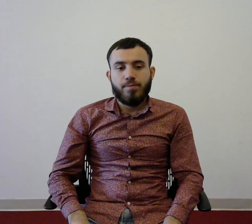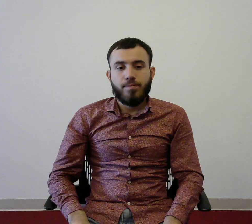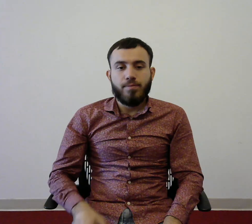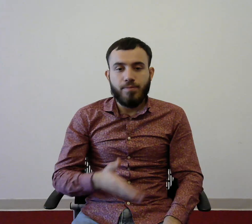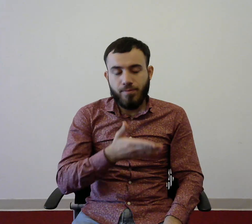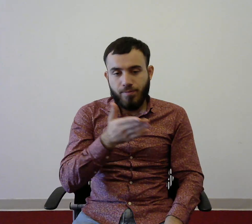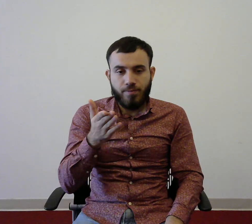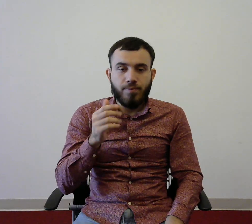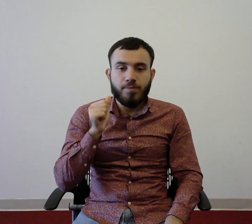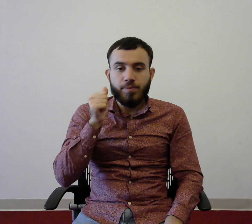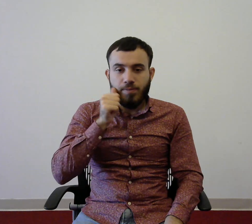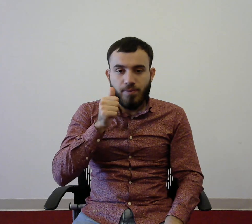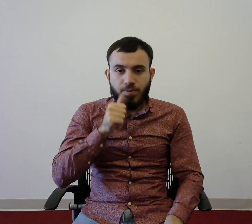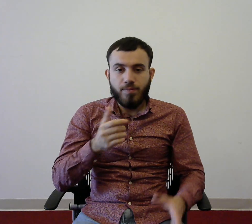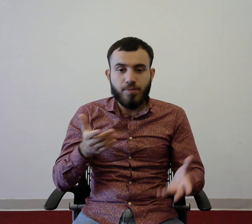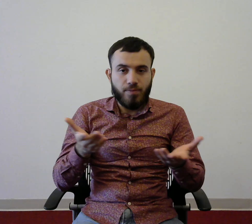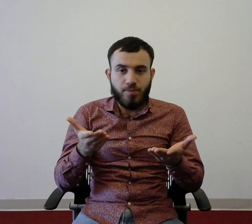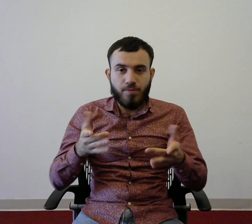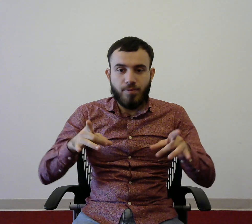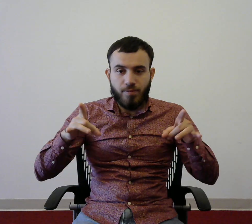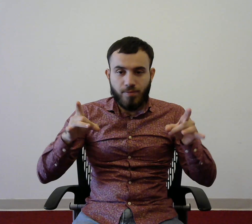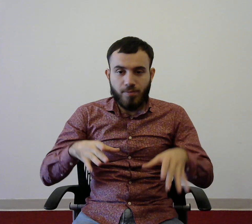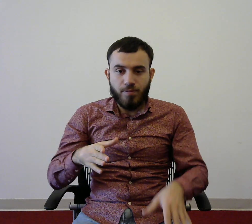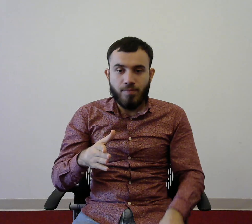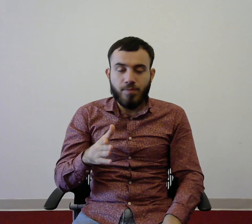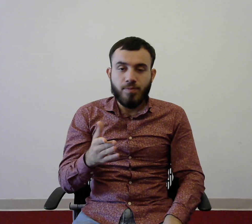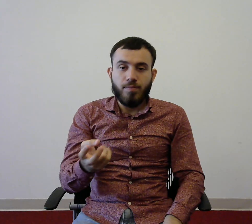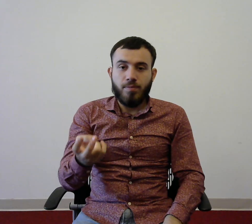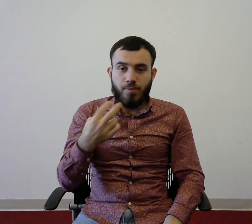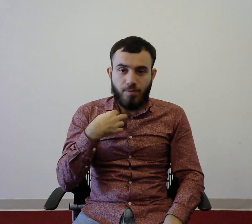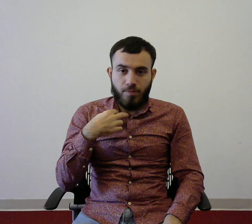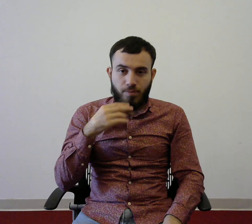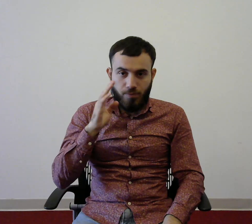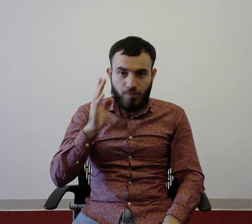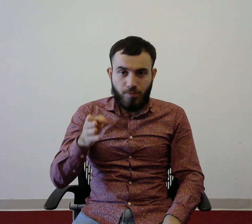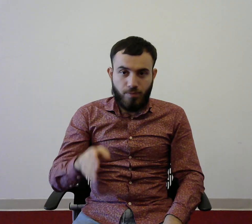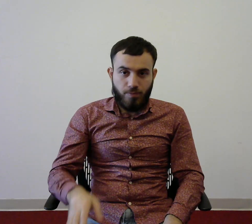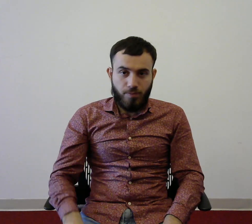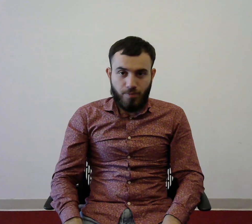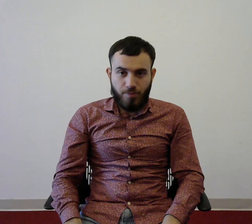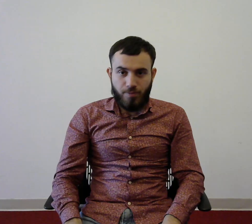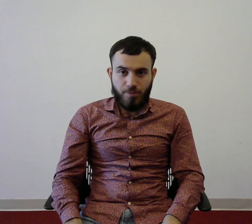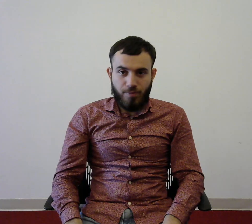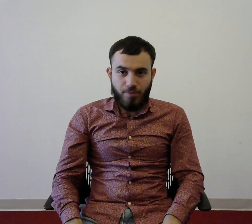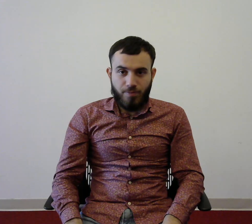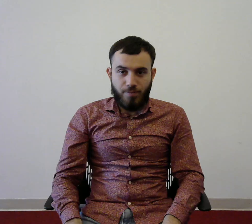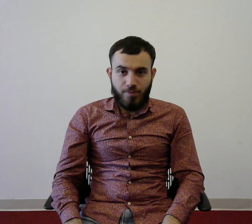Siz sabah hansı restorana gedəcəksiniz?